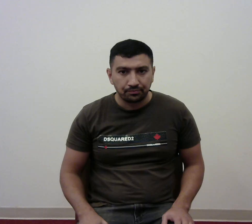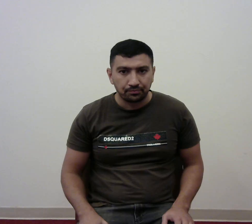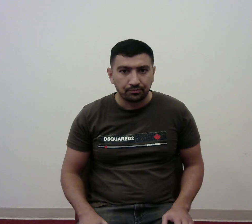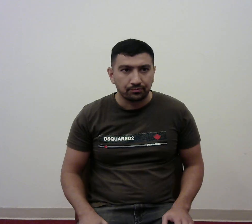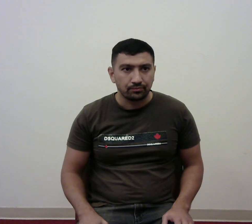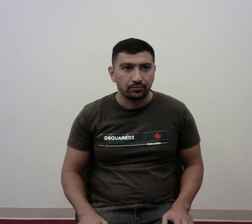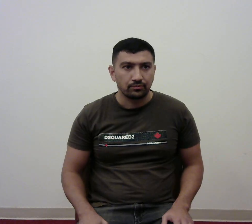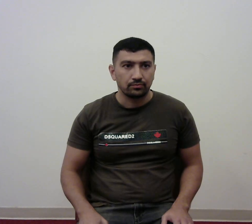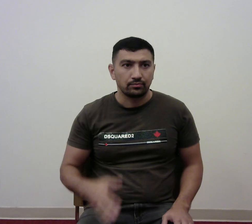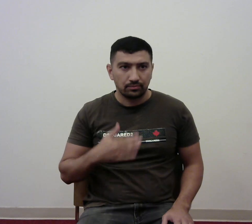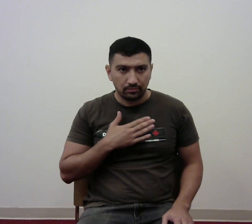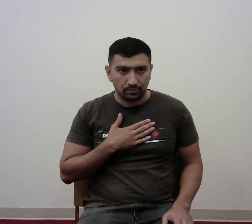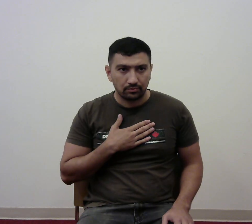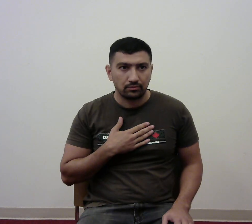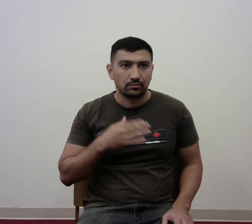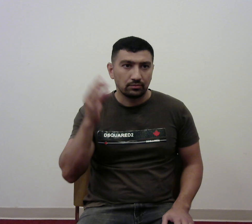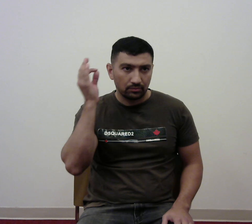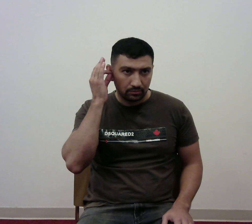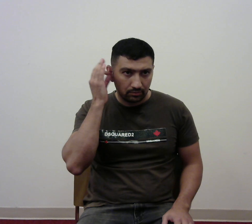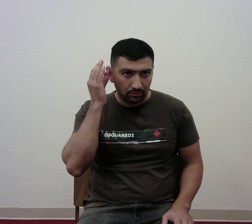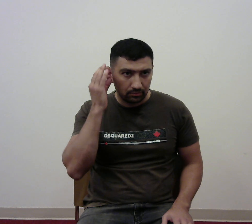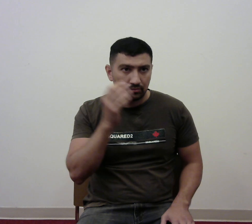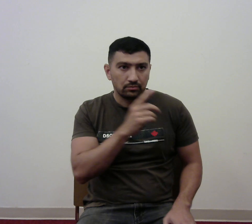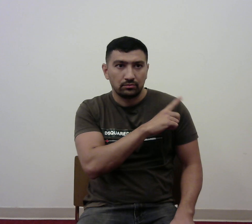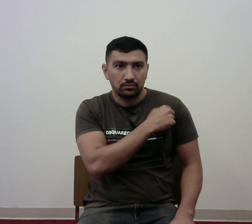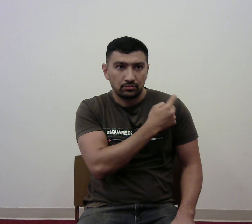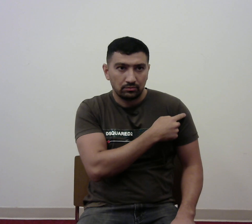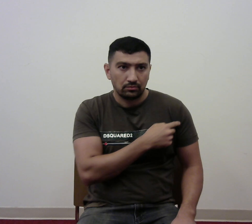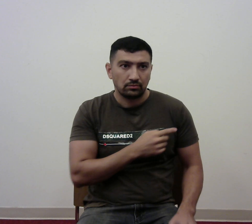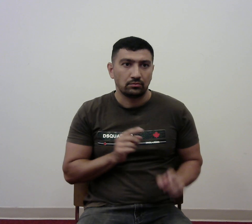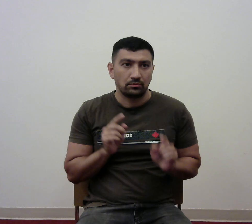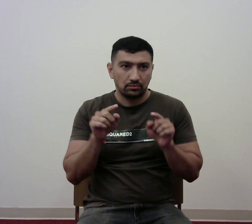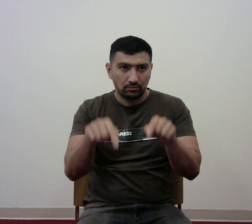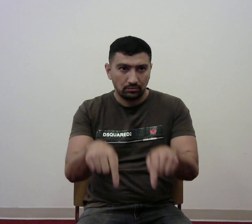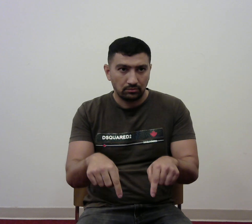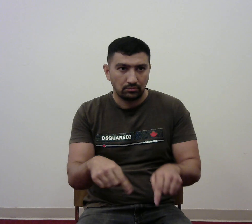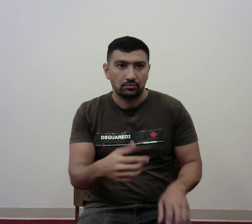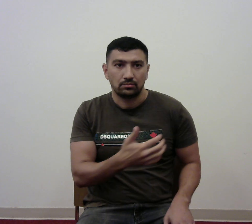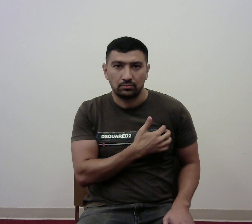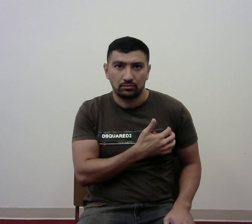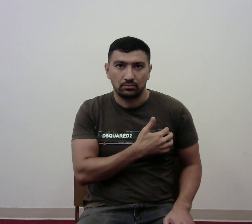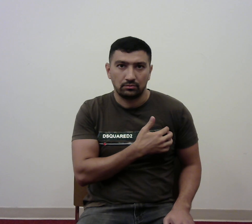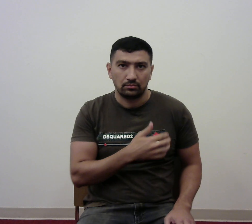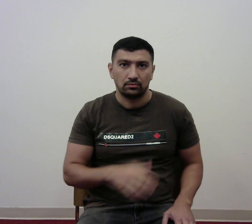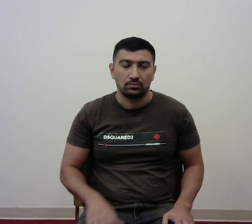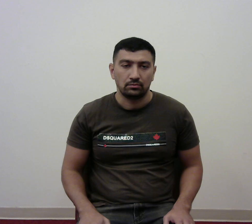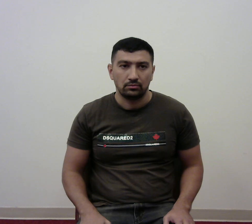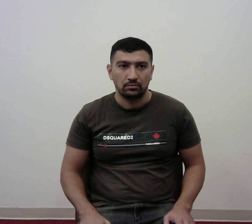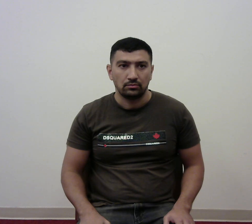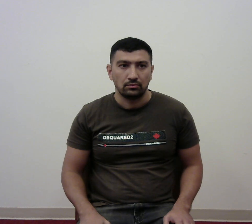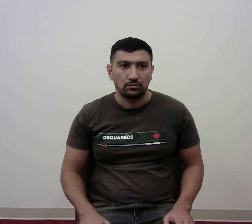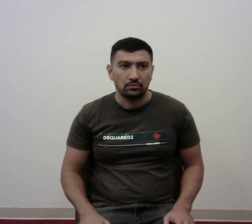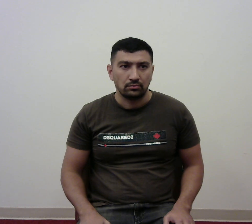Mən tibb məntəqəsinə müraciət etmək istərdim